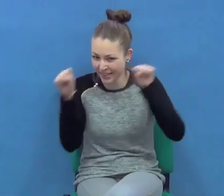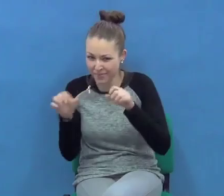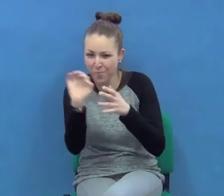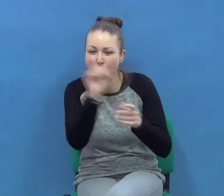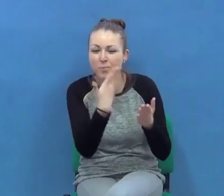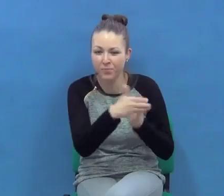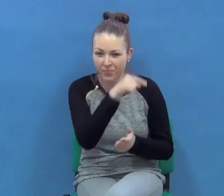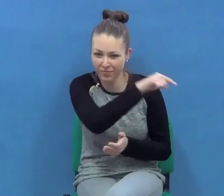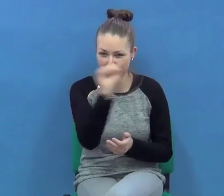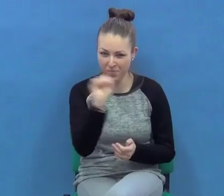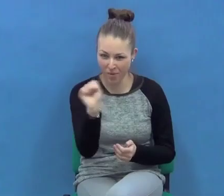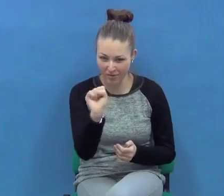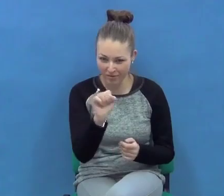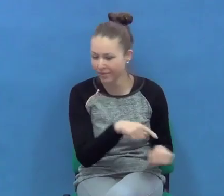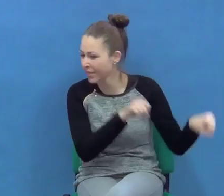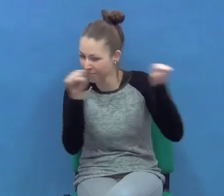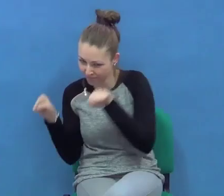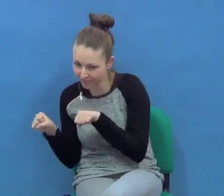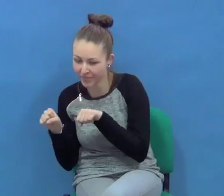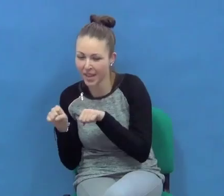Przykryła się, bo budzik dzwonił.